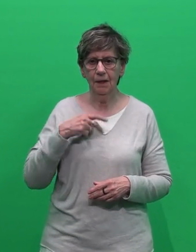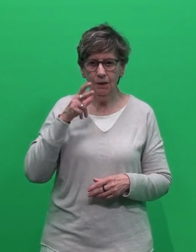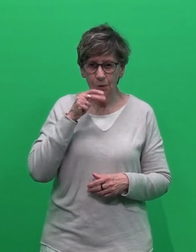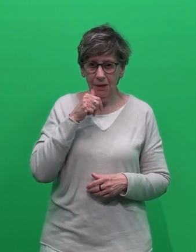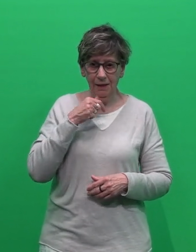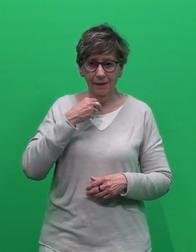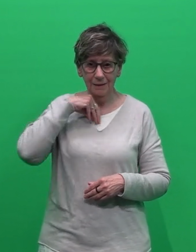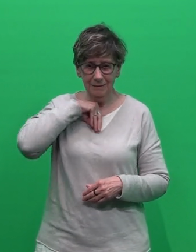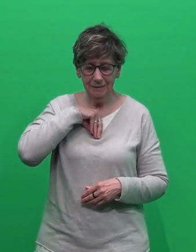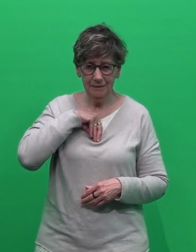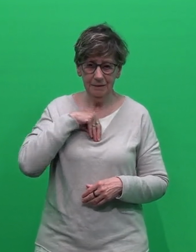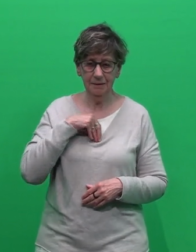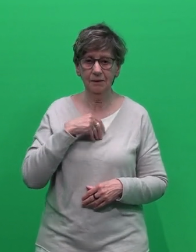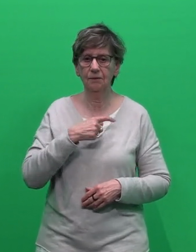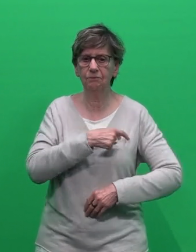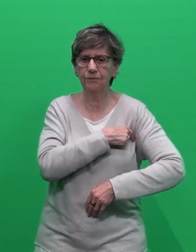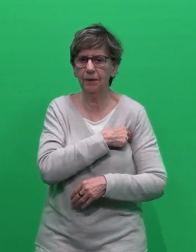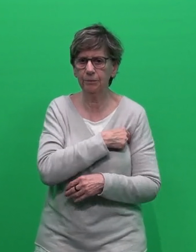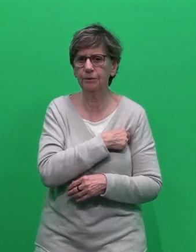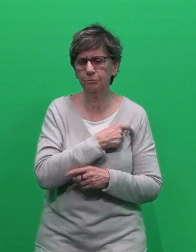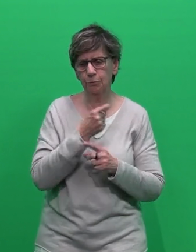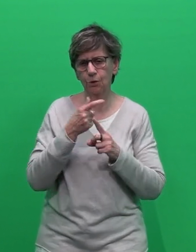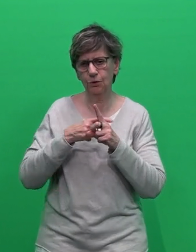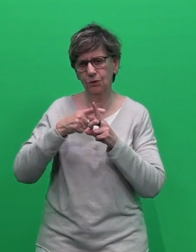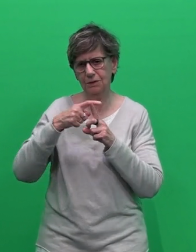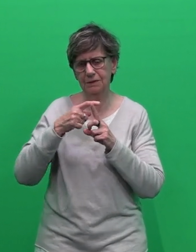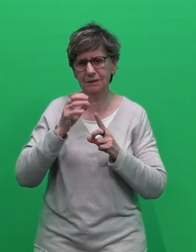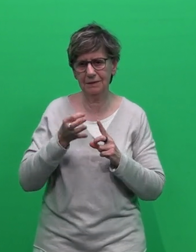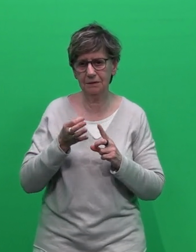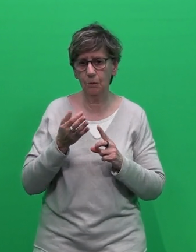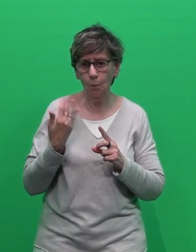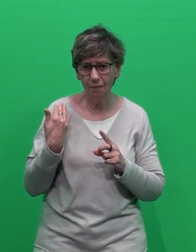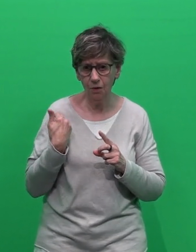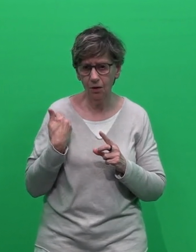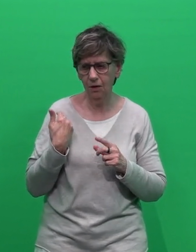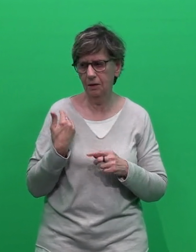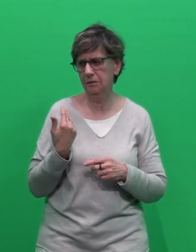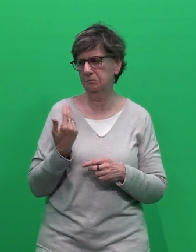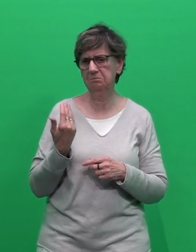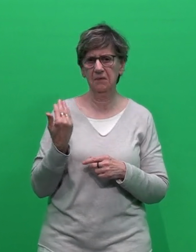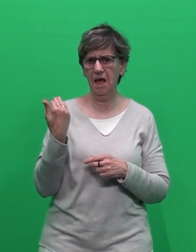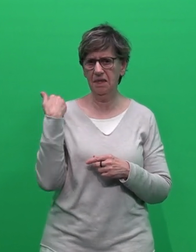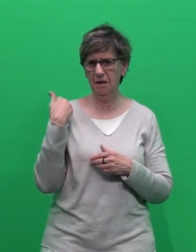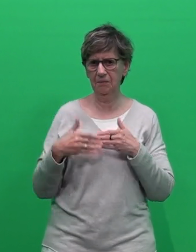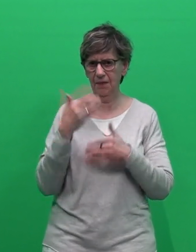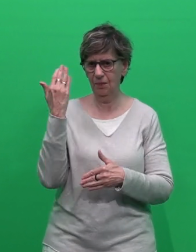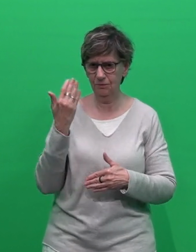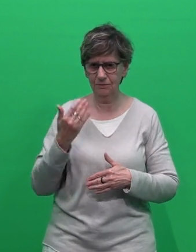Em fa mal quan empasso i tinc una mica de febre, va començar ahir.